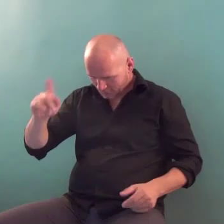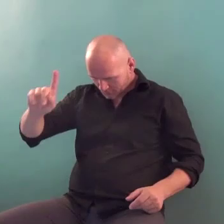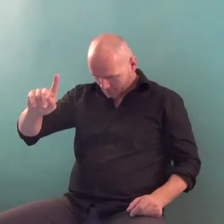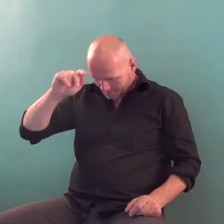Poczekaj.